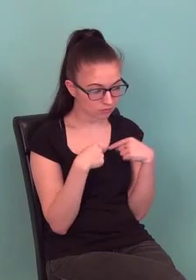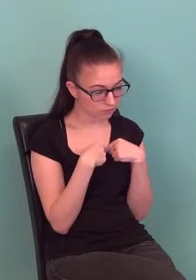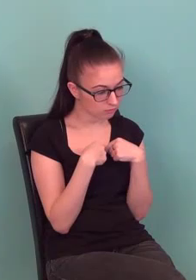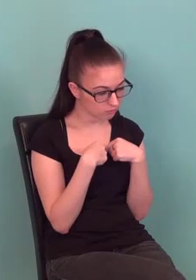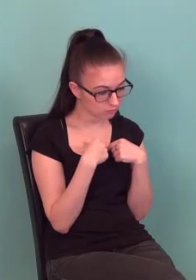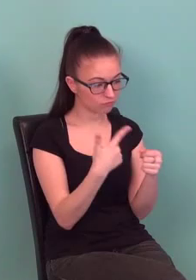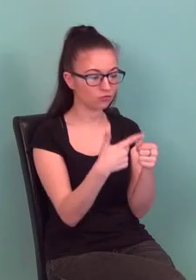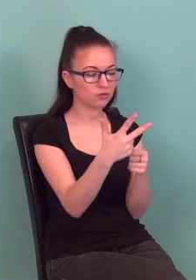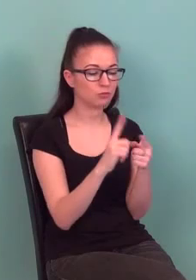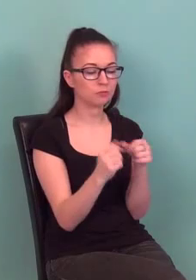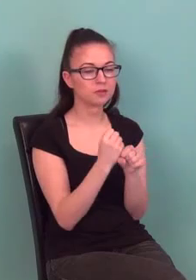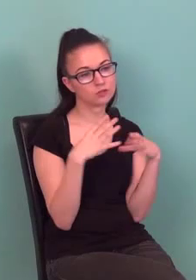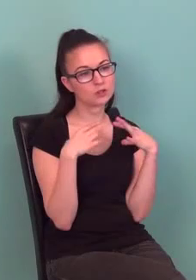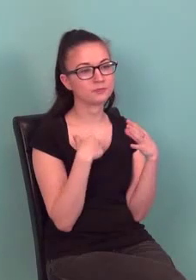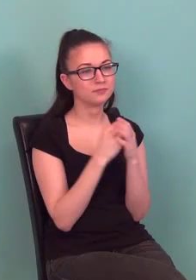Dwudziestego trzeciego, po pracy jestem wolna.